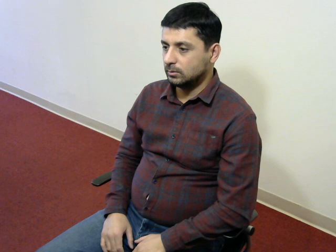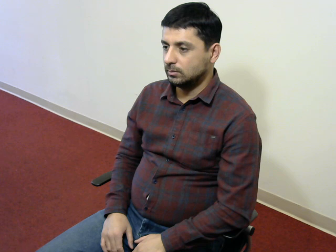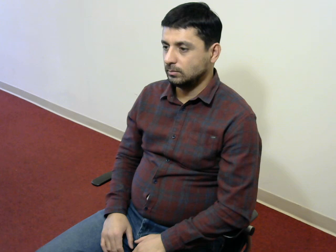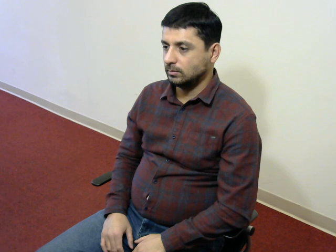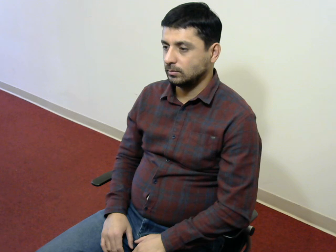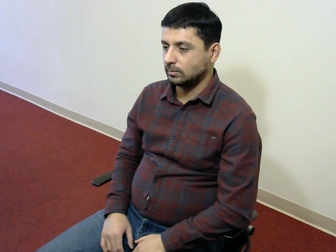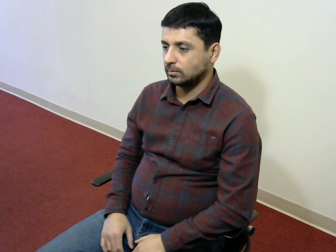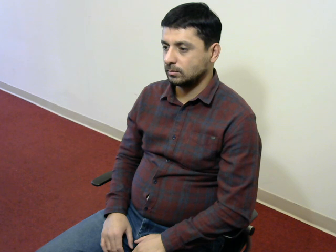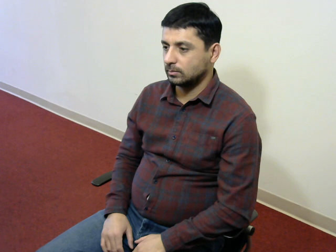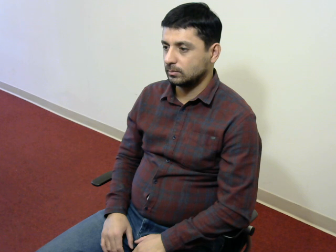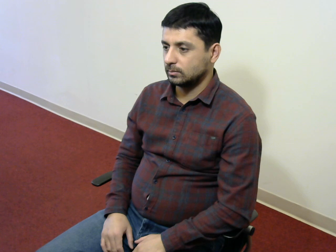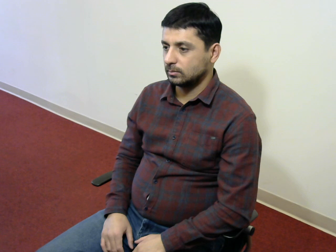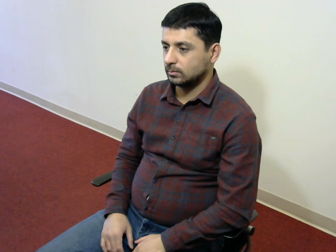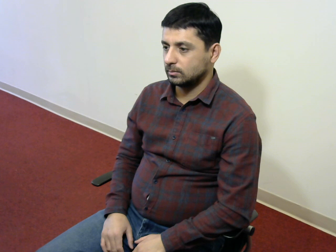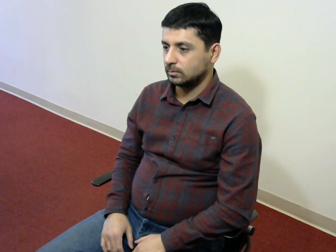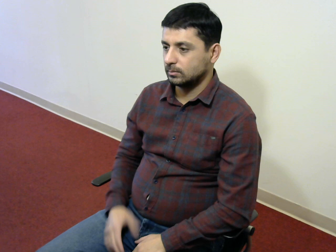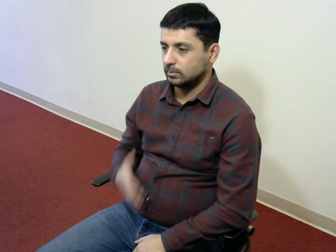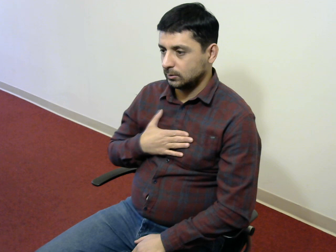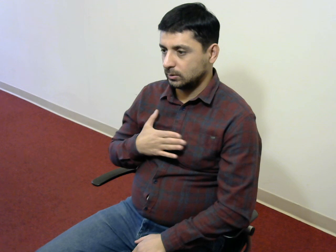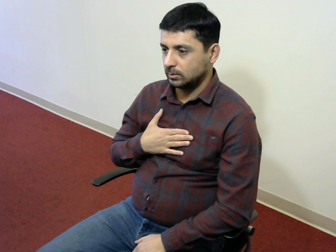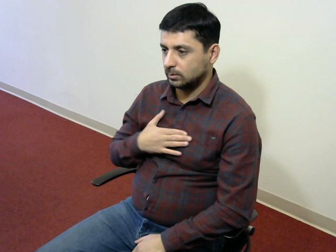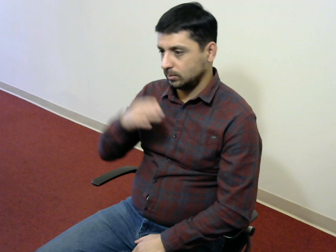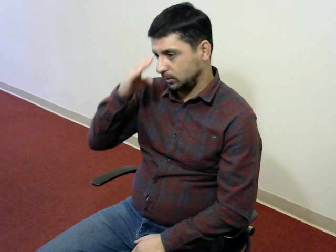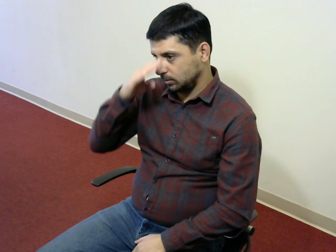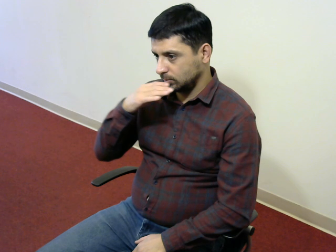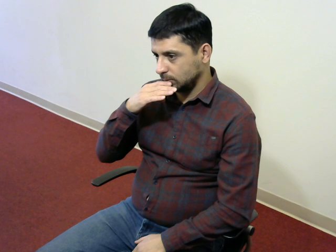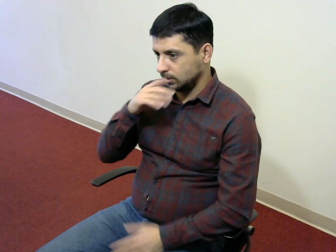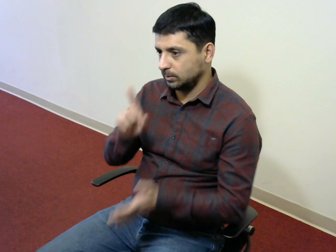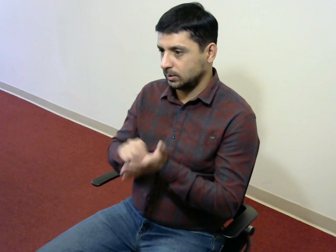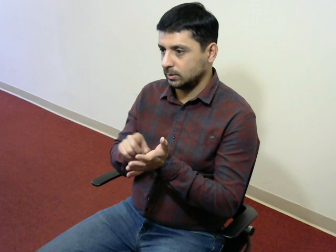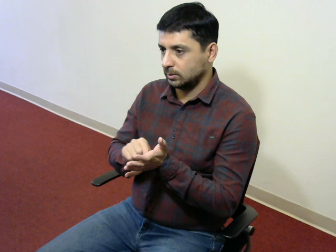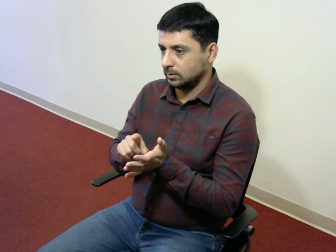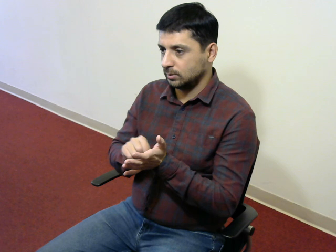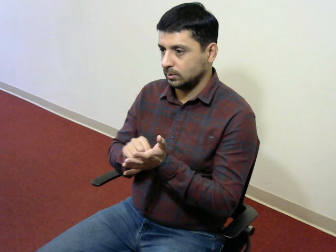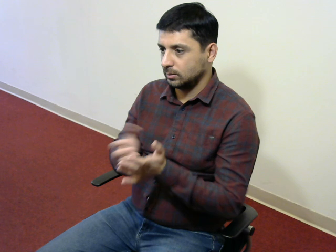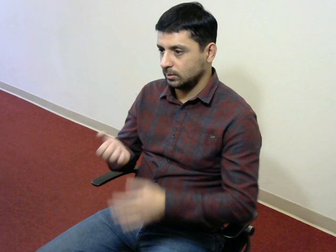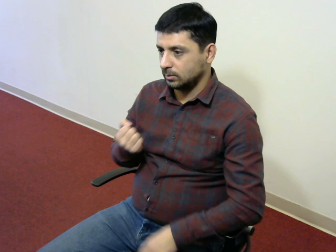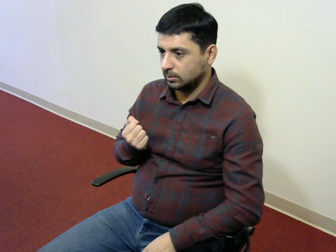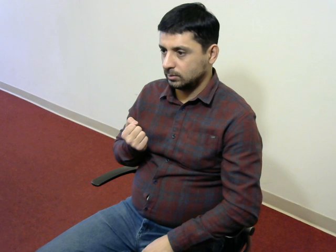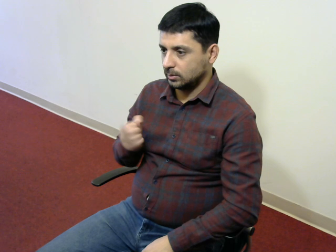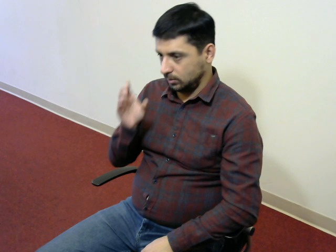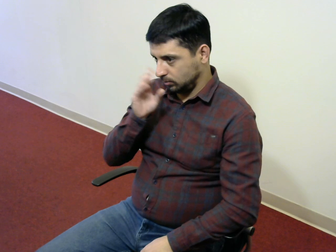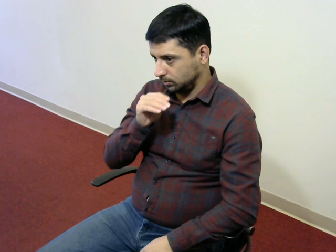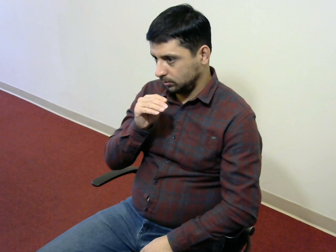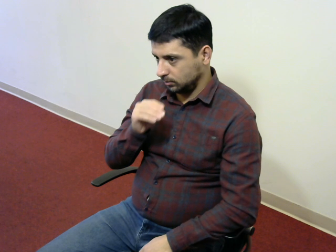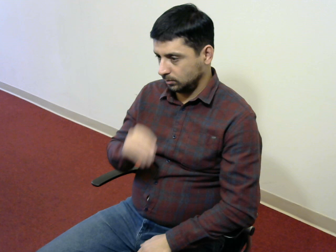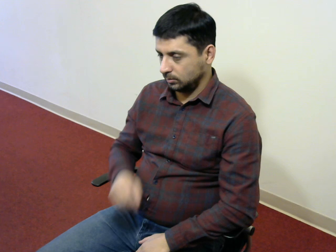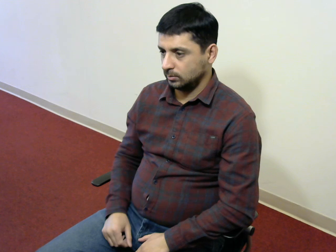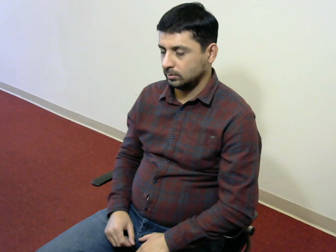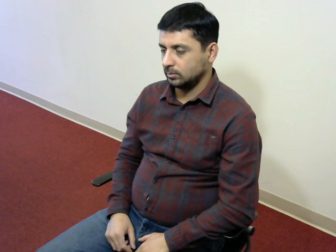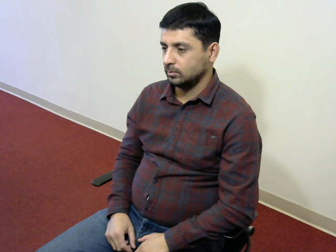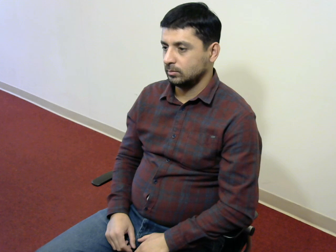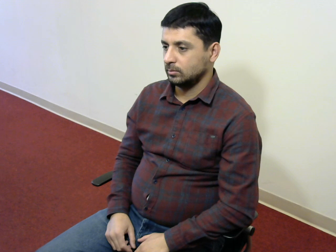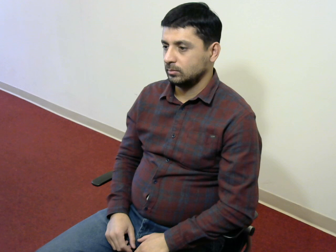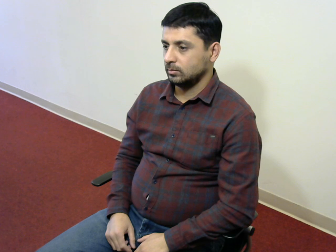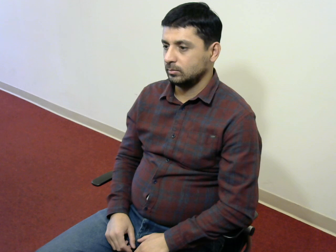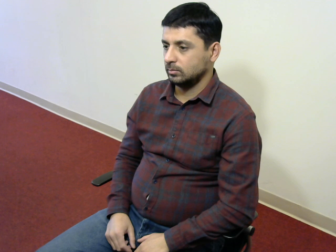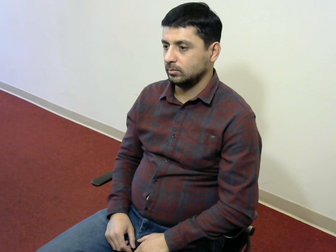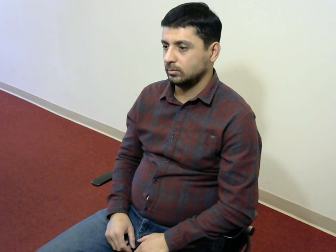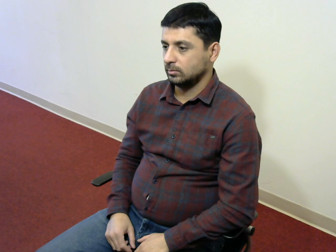Mən atamın pensiyasını ala bilərəm?